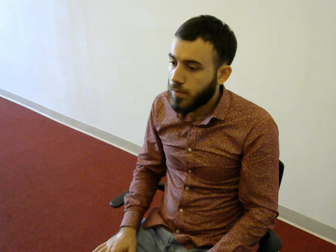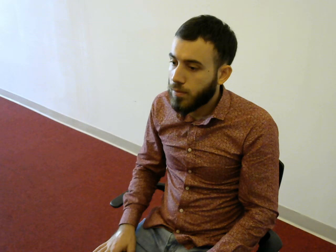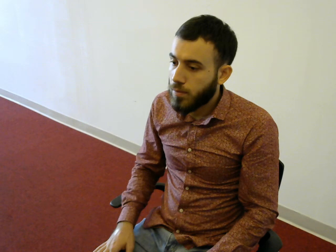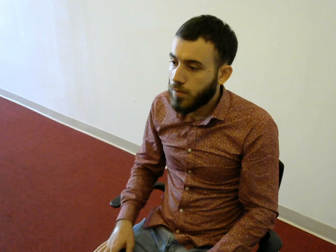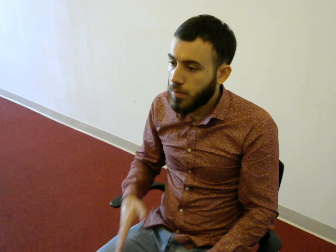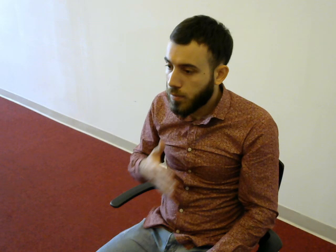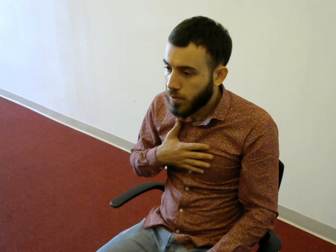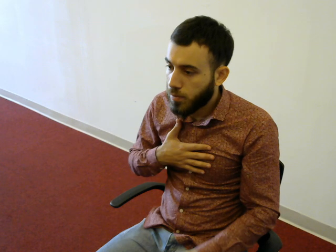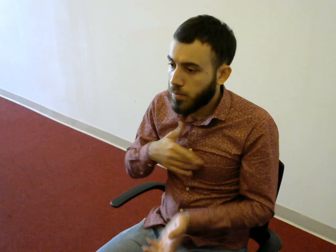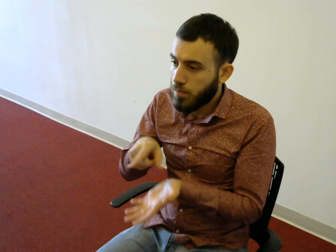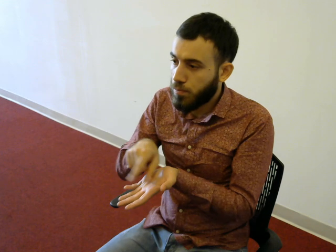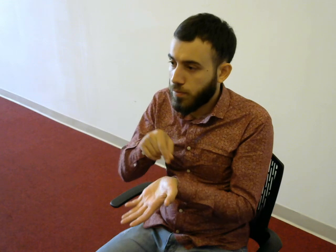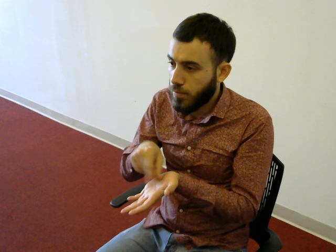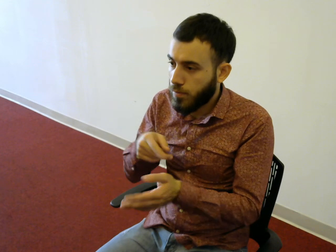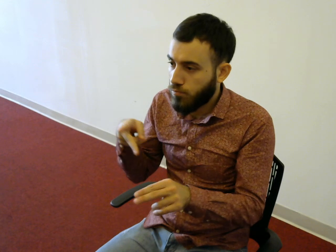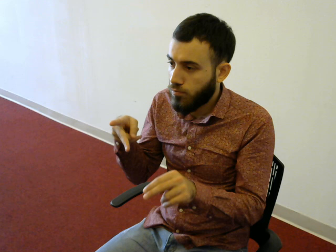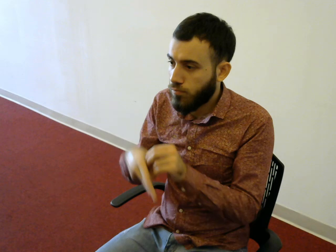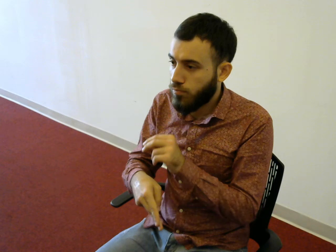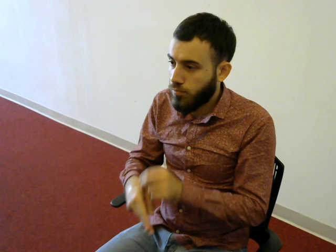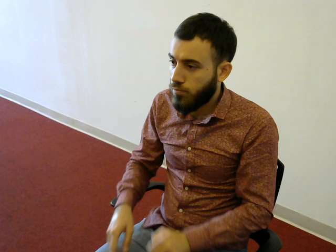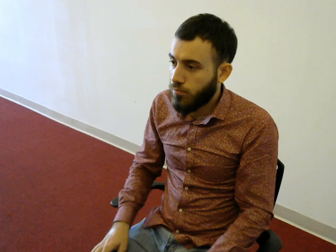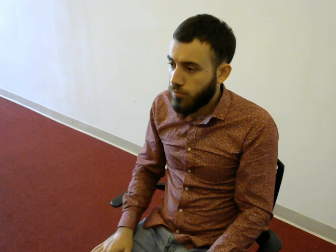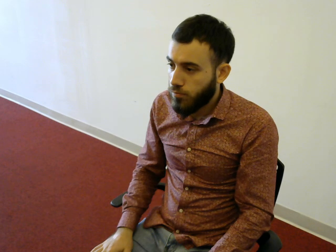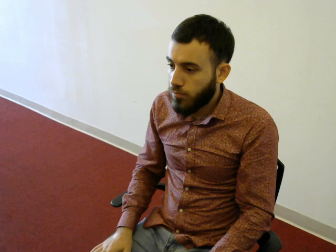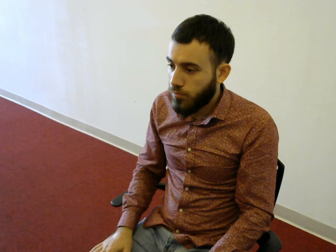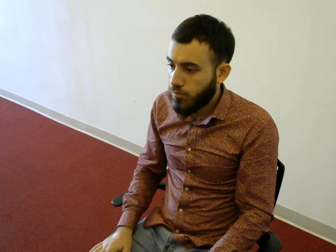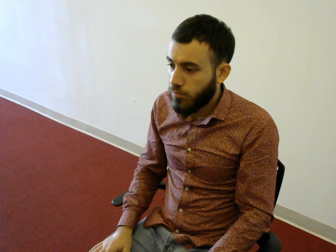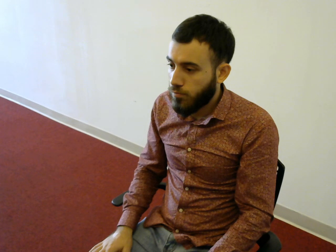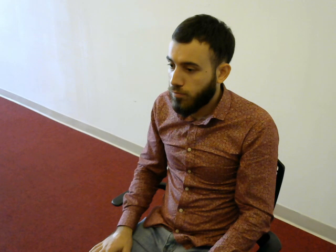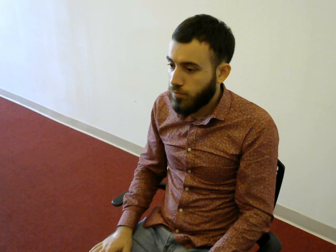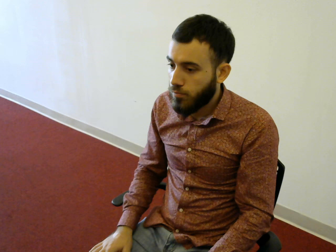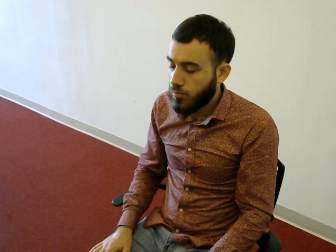Mənim pensiyamı kəsiblər